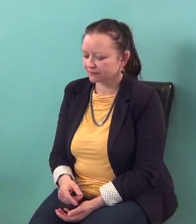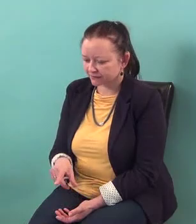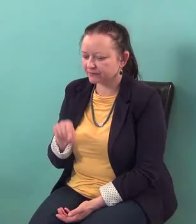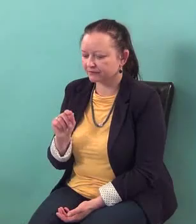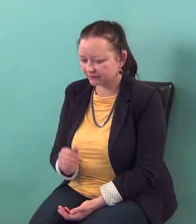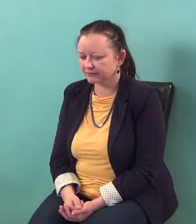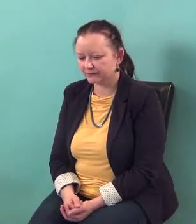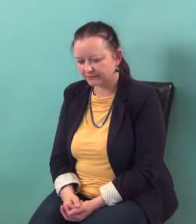Trzeba wybrać.